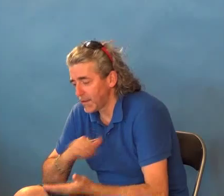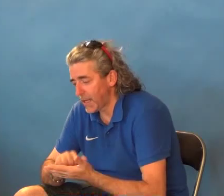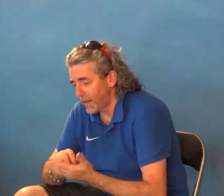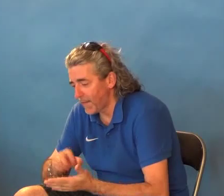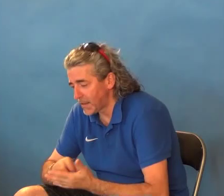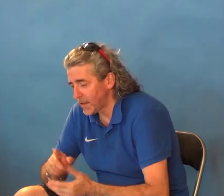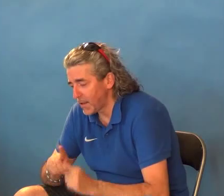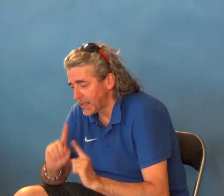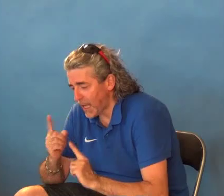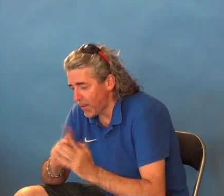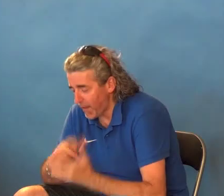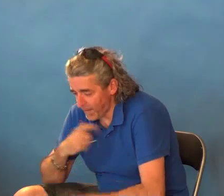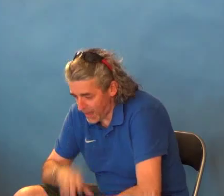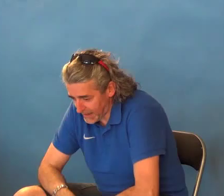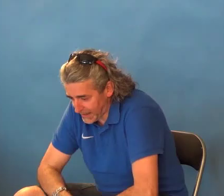Mam zajęty termin - na wyjazd na działkę na wsi.